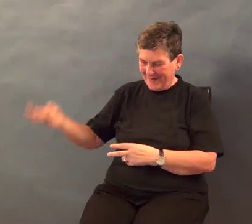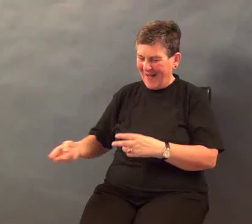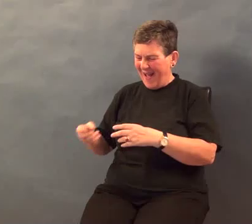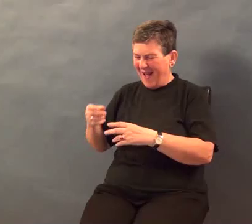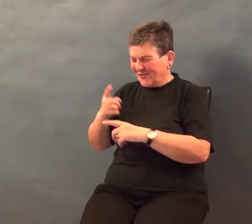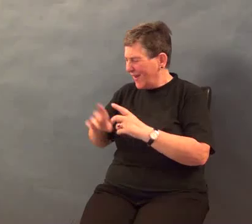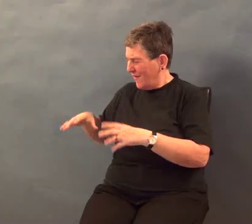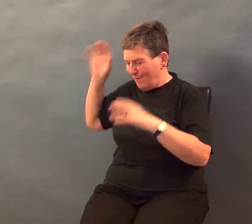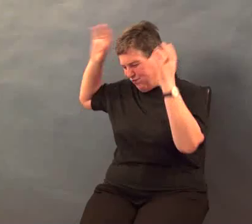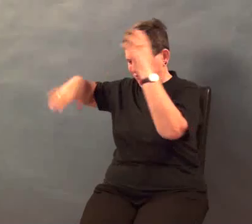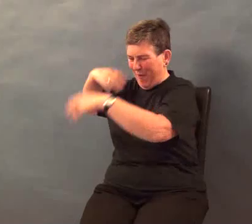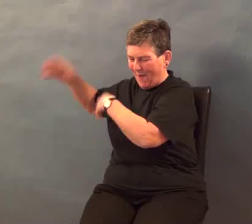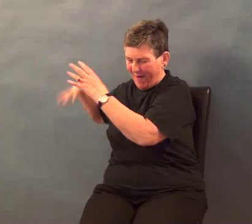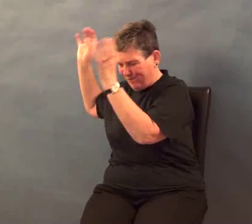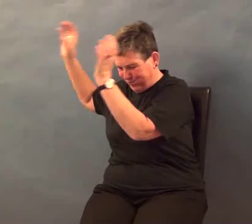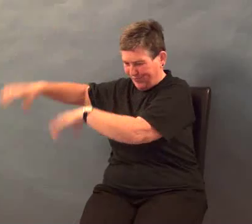Zrobił się bałagan, trochę rzeczy leżało na kocie.